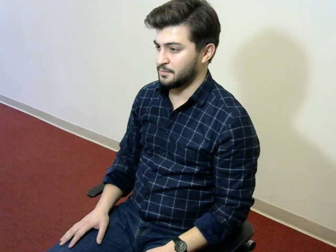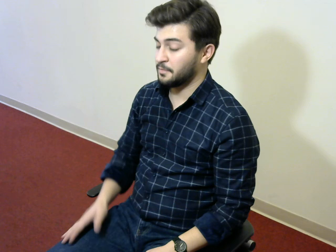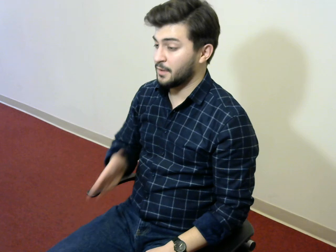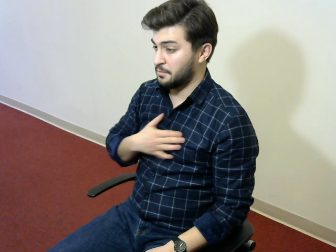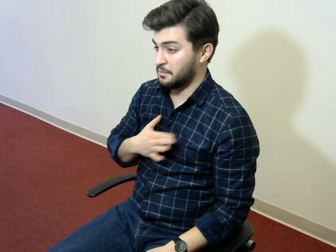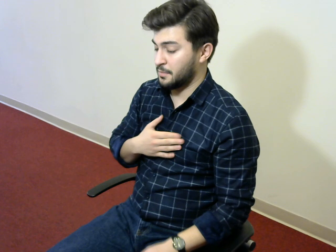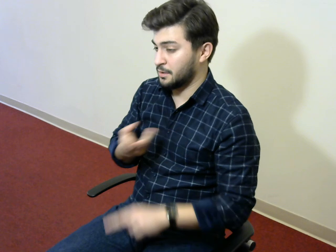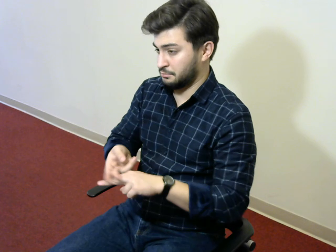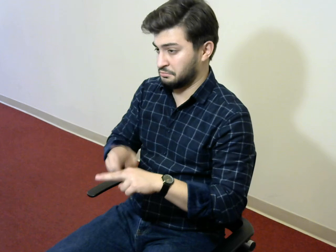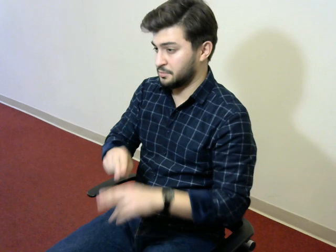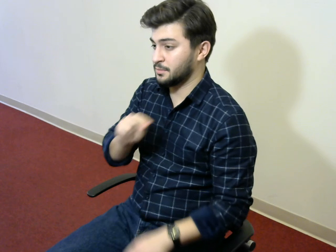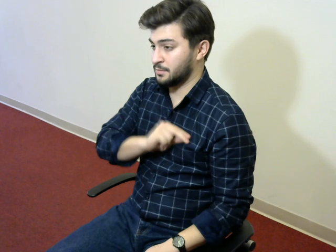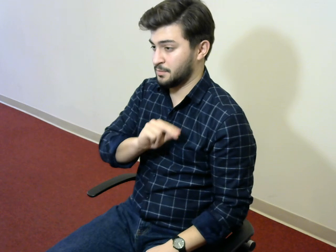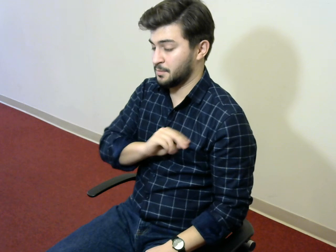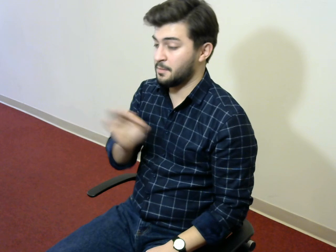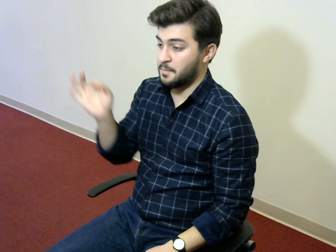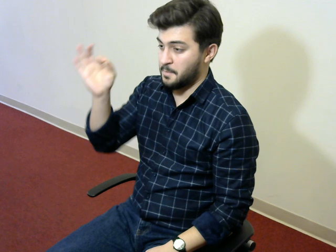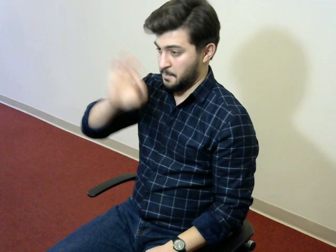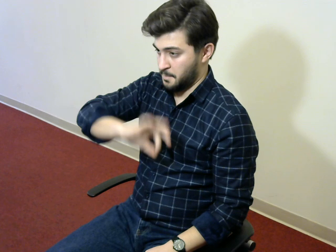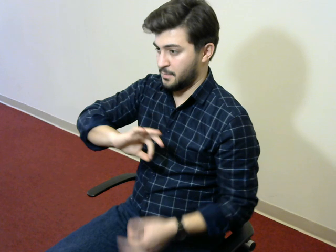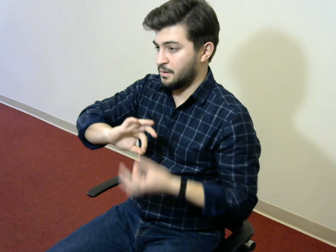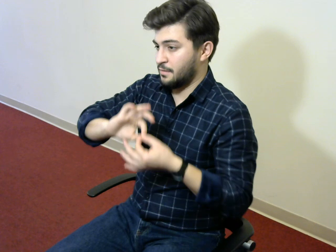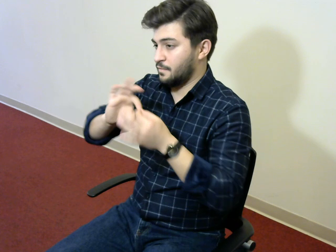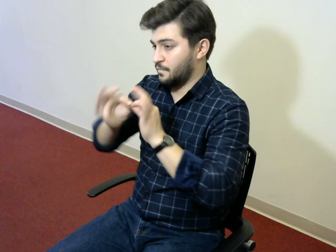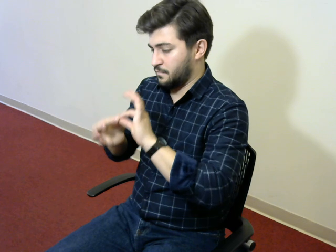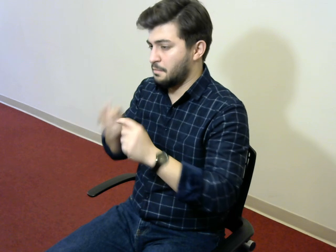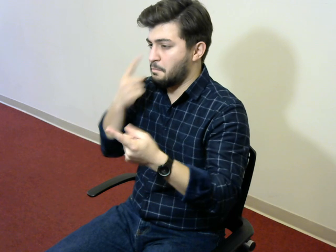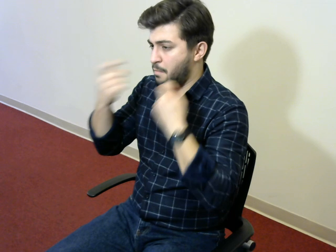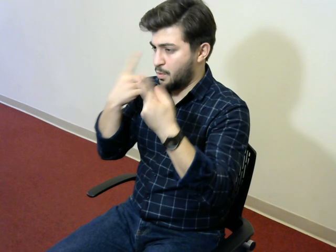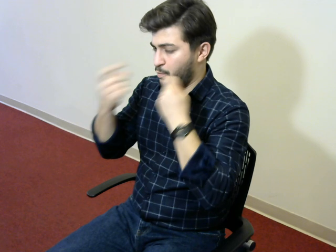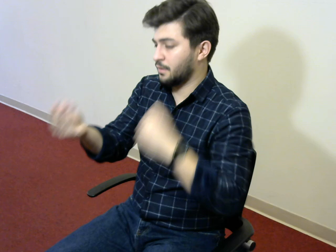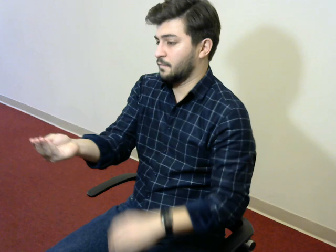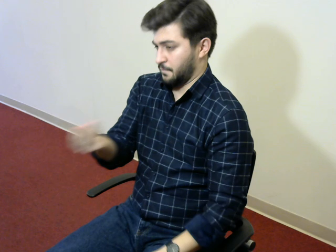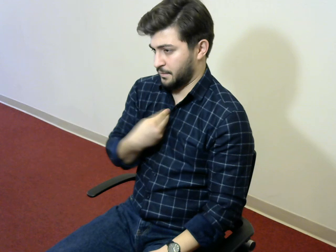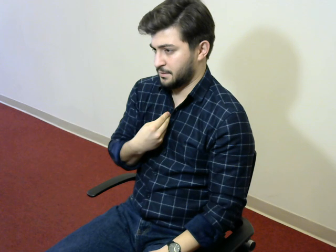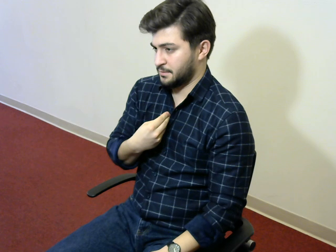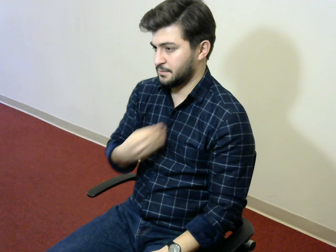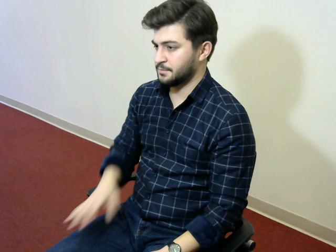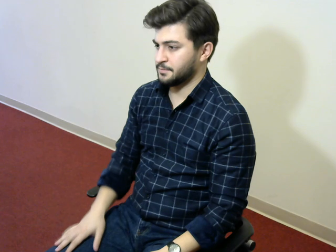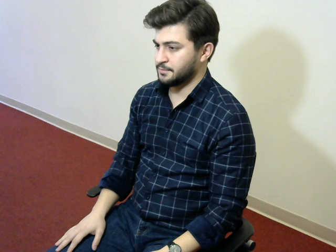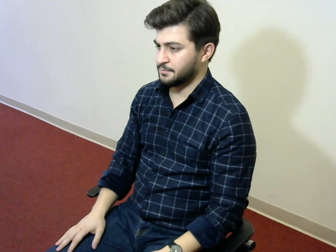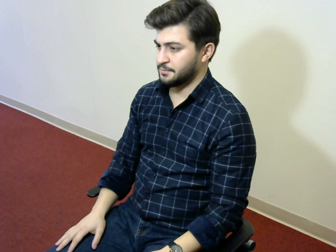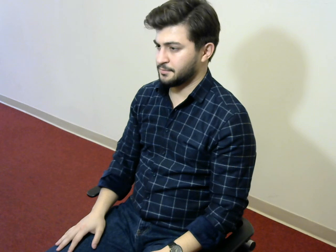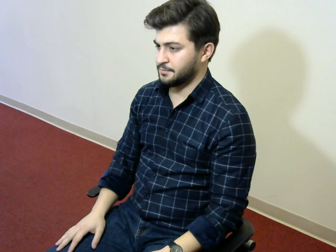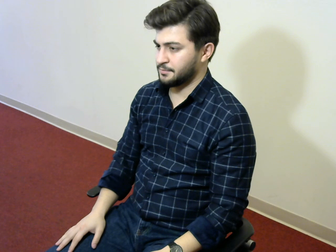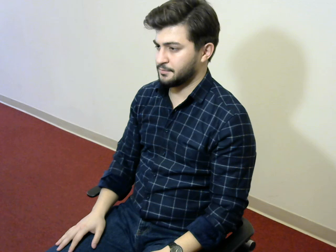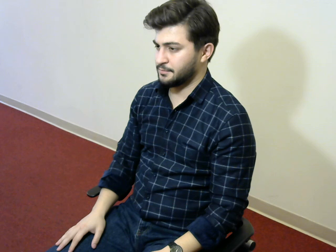Mənə bu iş haqqında ətraflı məlumat verin